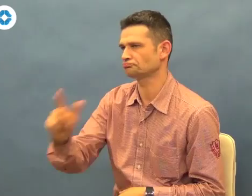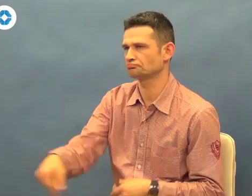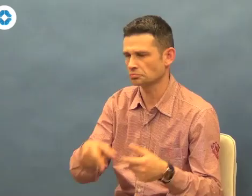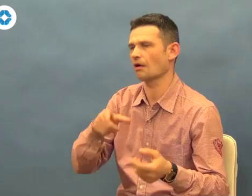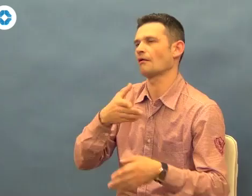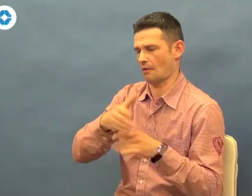Mężczyzna nadal zrywał gruszki.